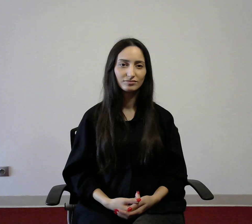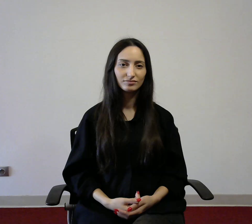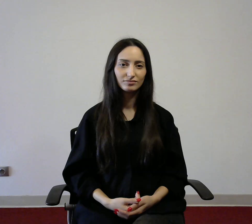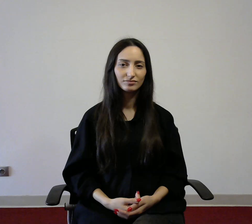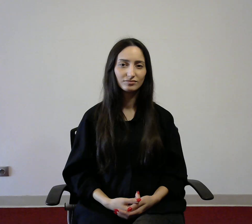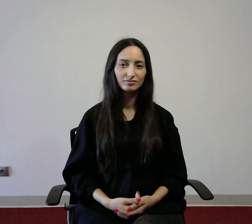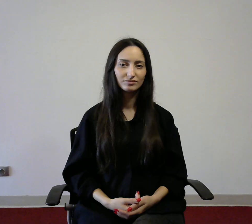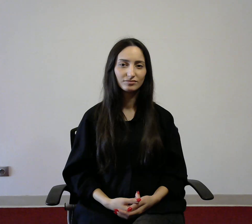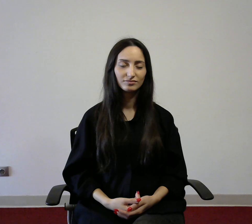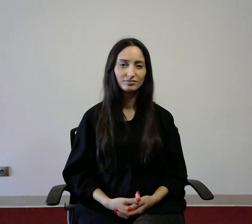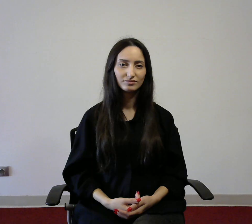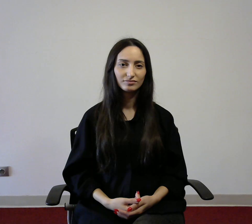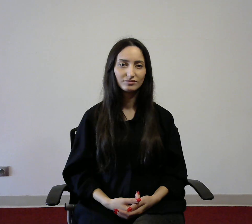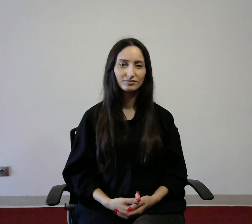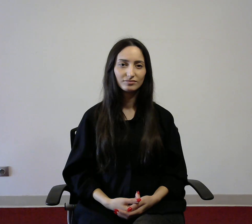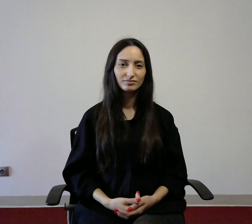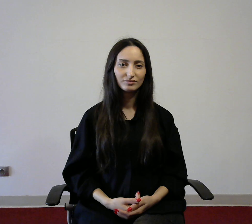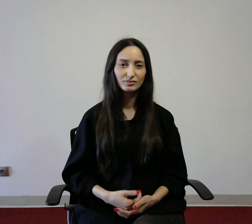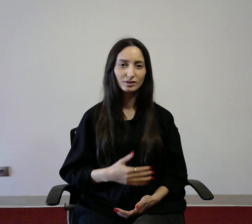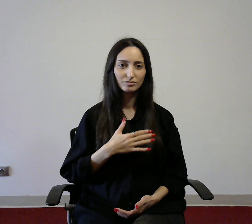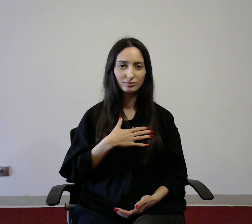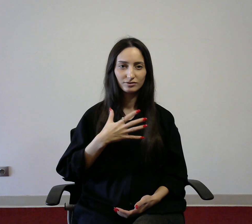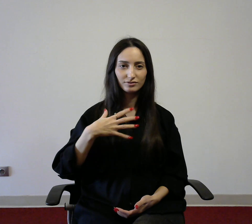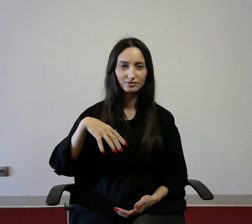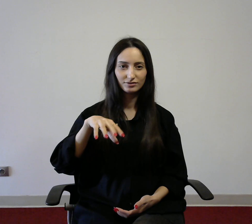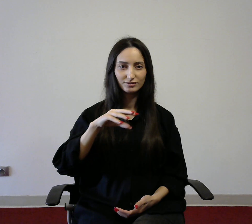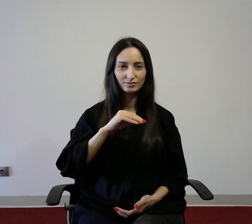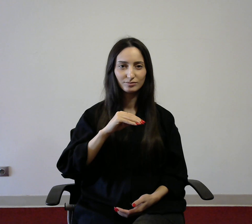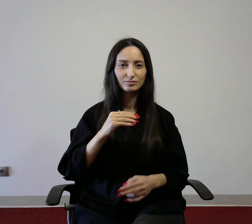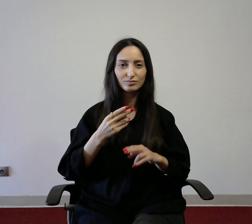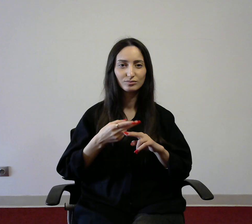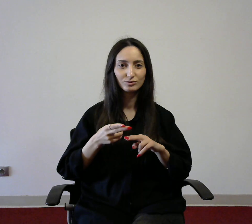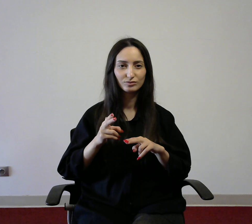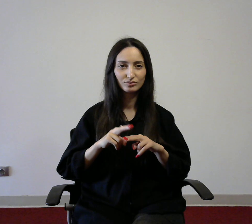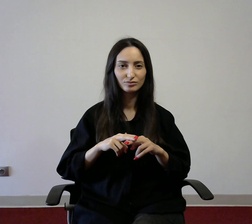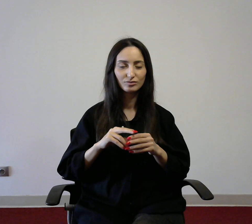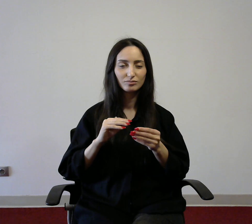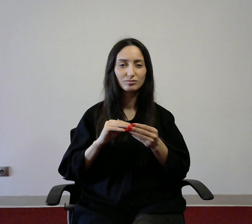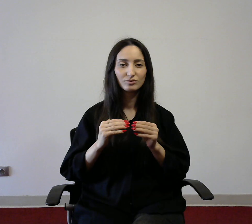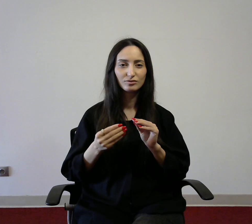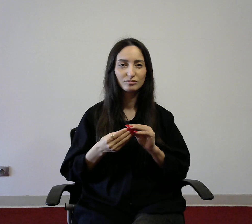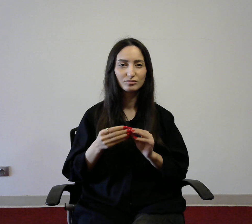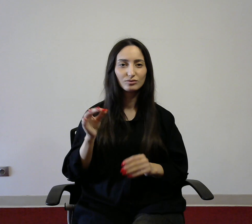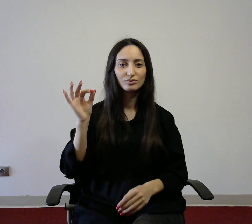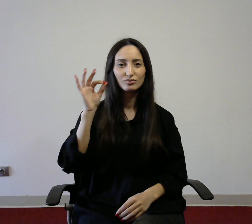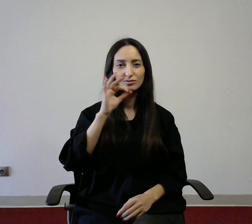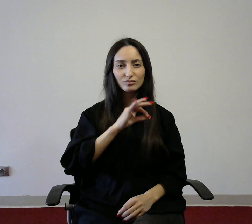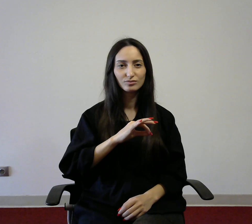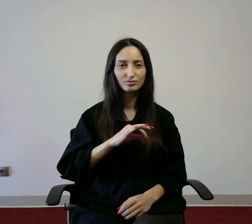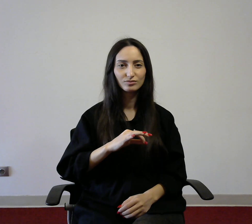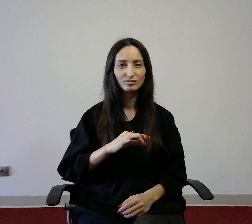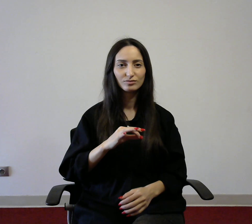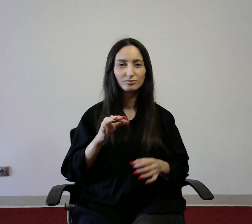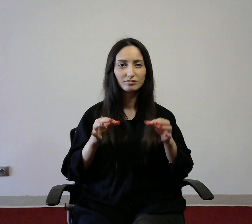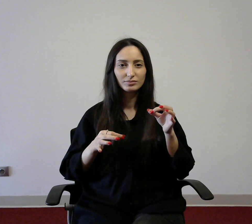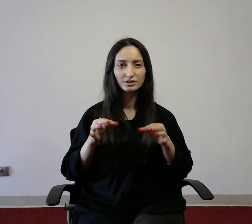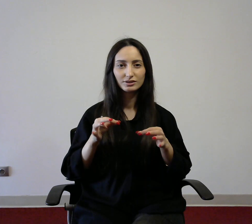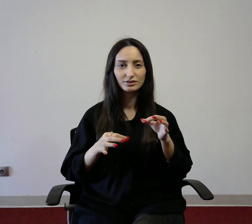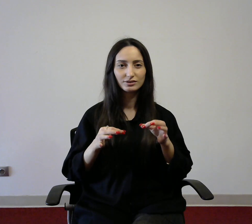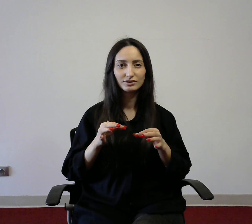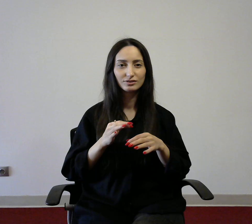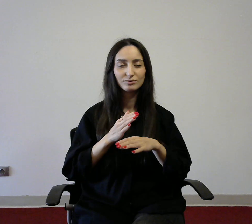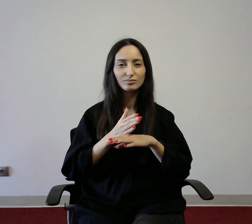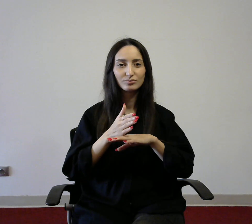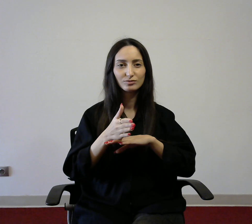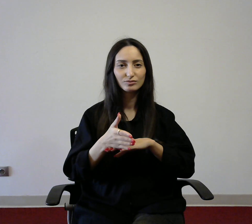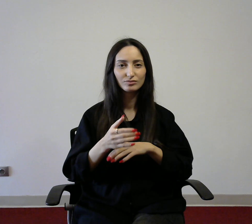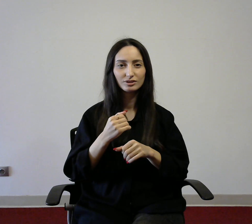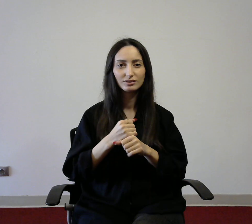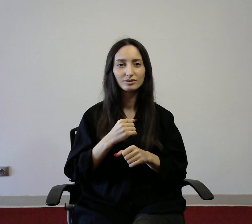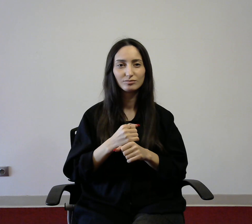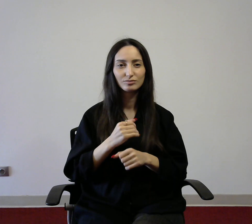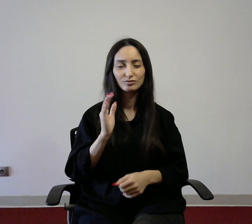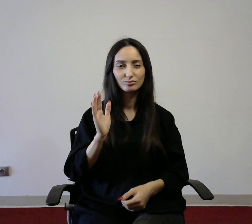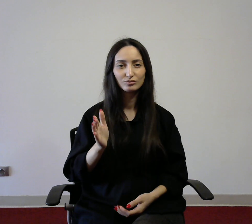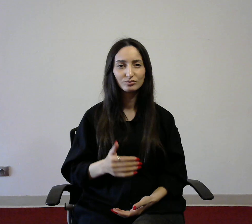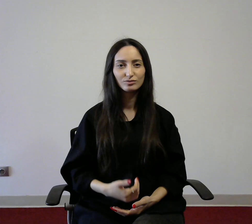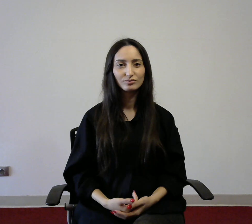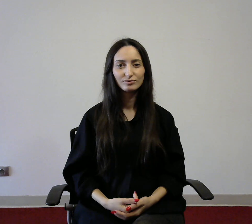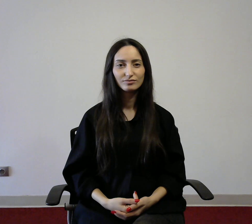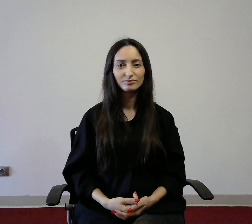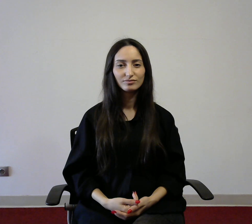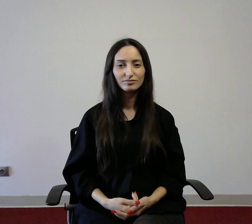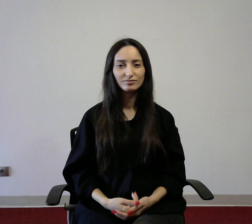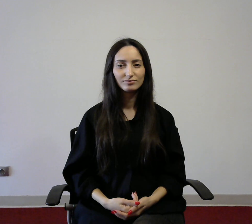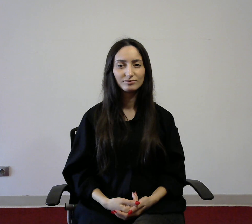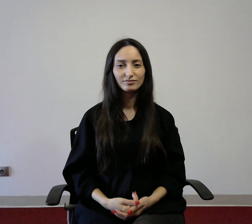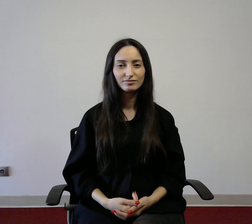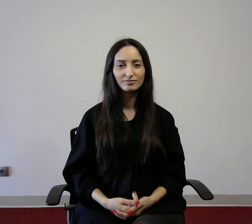Biz bu məsələ ilə bağlı məhkəməyə müraciət edəcəyik